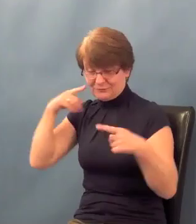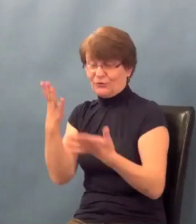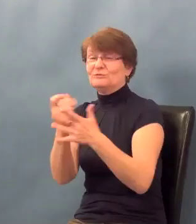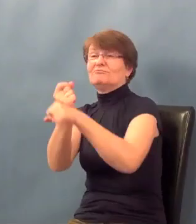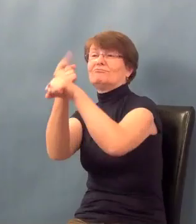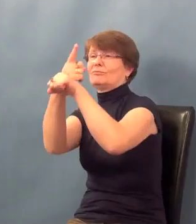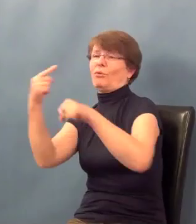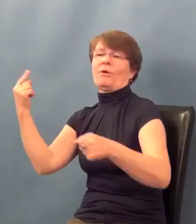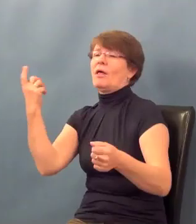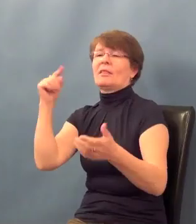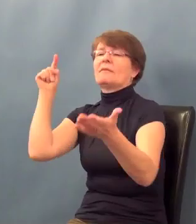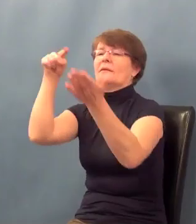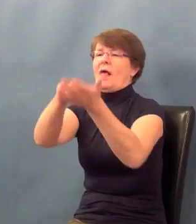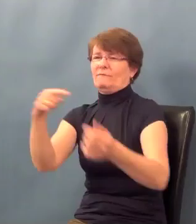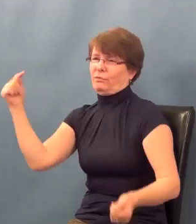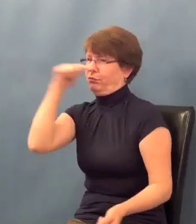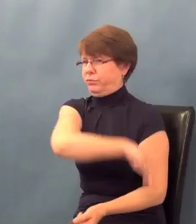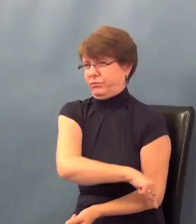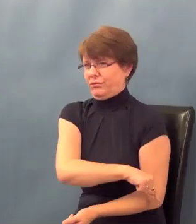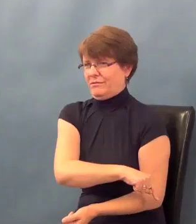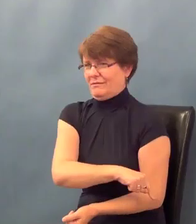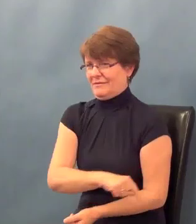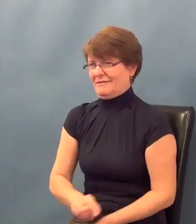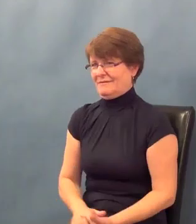Miki już strzelił, nie trafił, nie udało się.